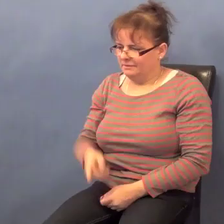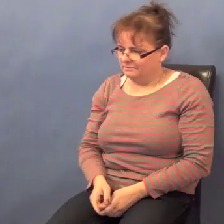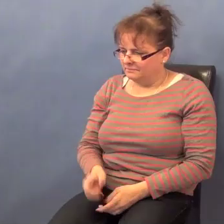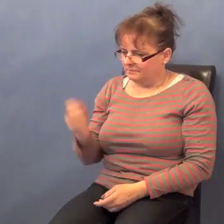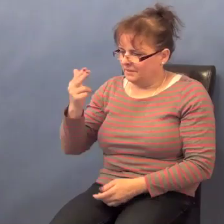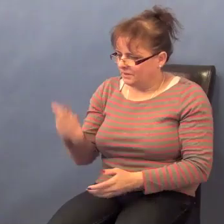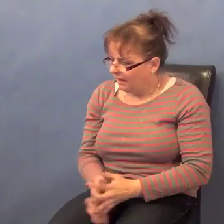Niedziela.